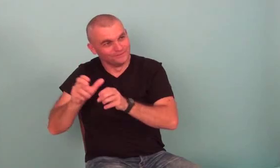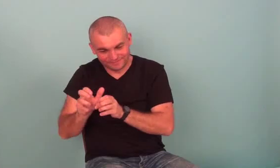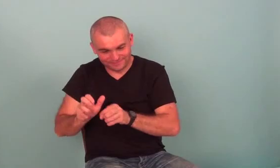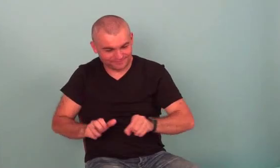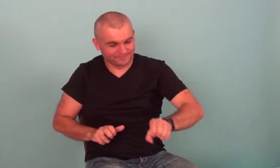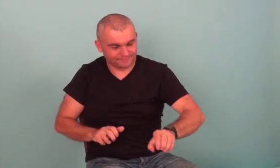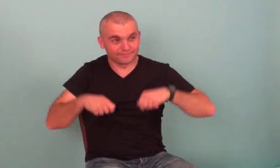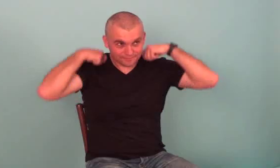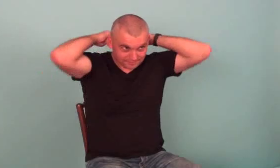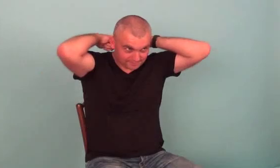Odkłada ją i zawiązuje chustkę na szyi.